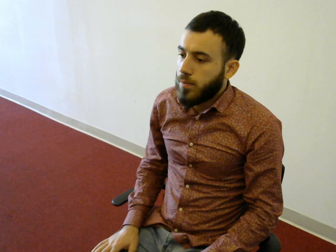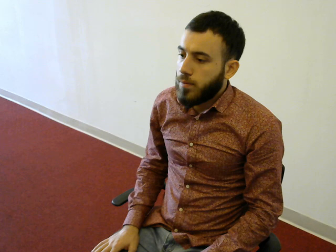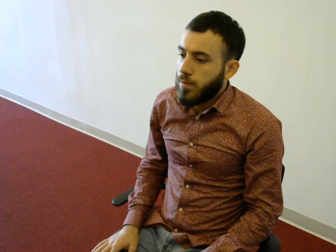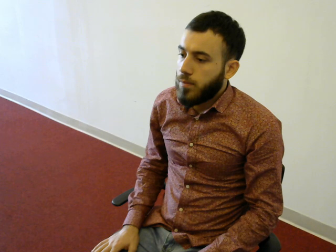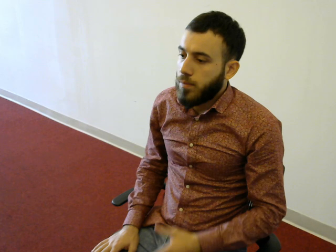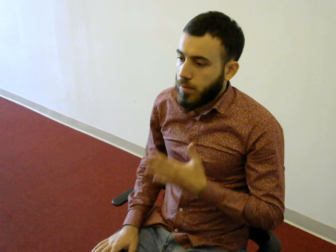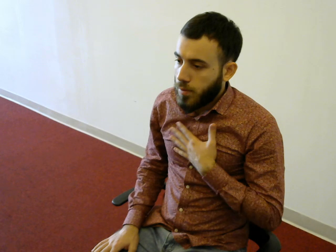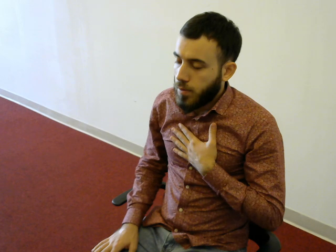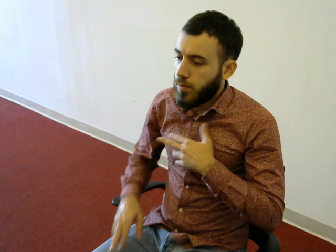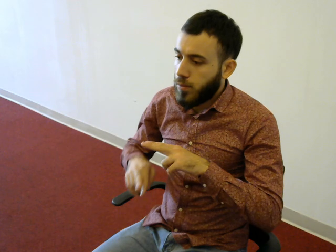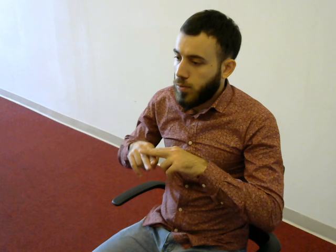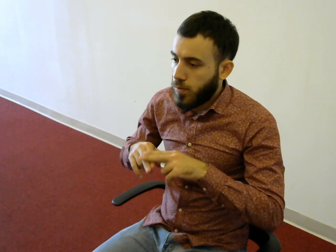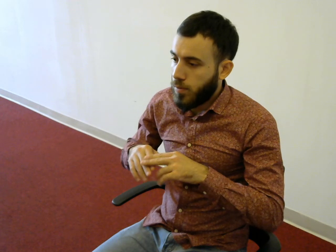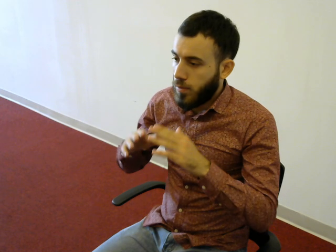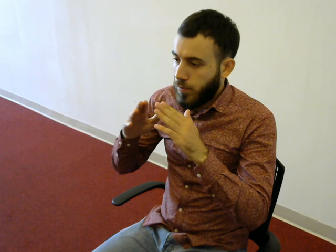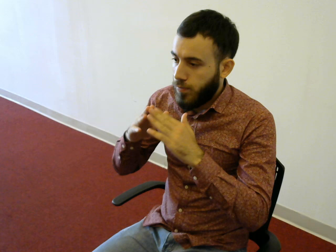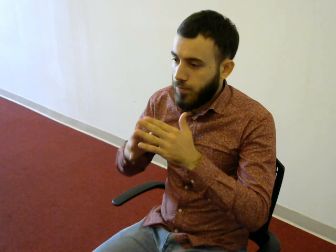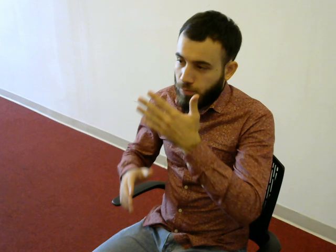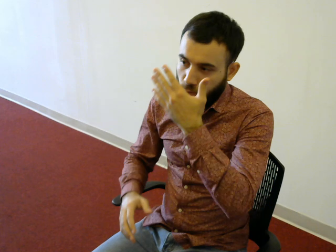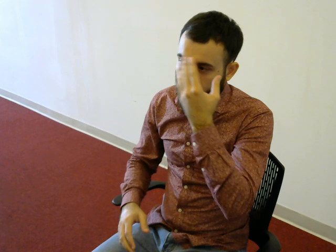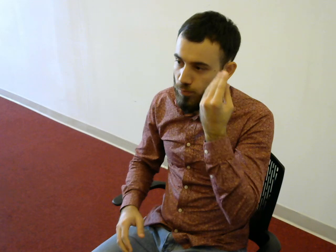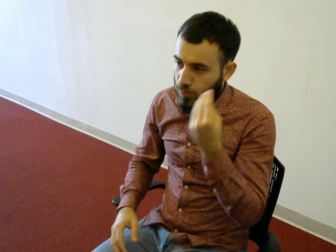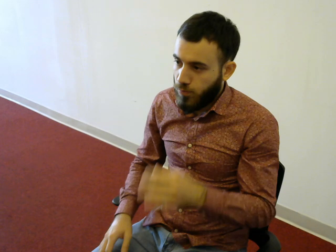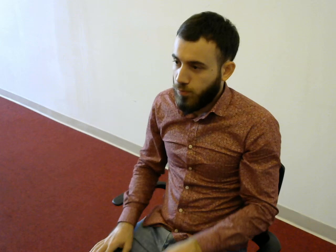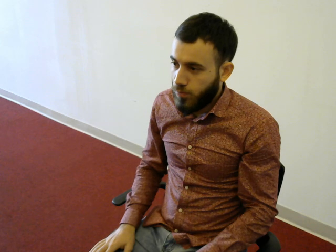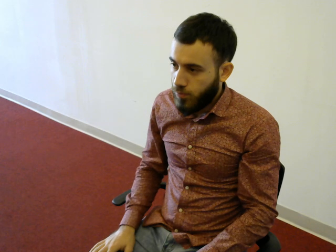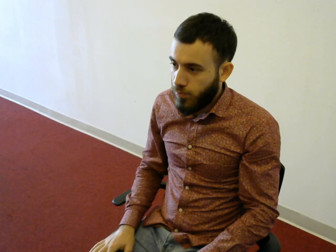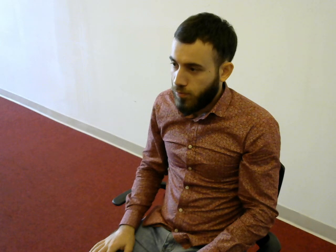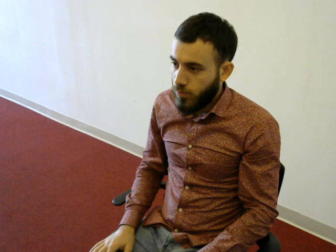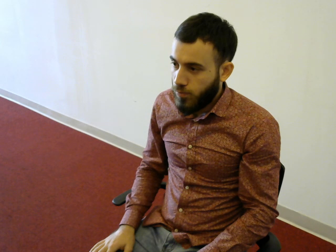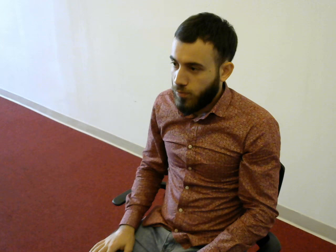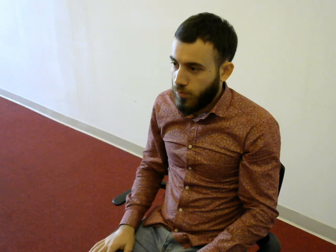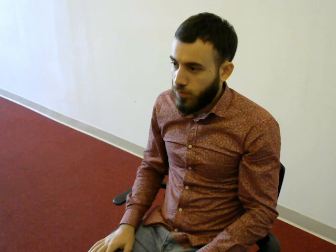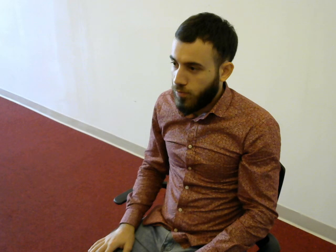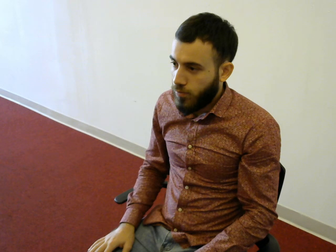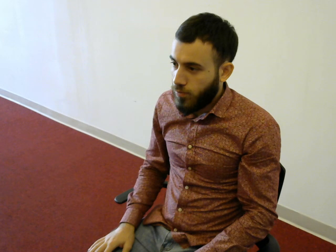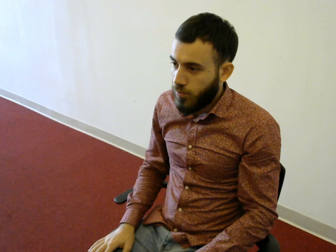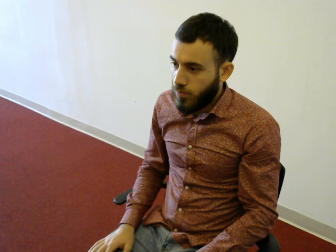Mən şəxsiyyət vəsiqəsini evdə unutmuşam